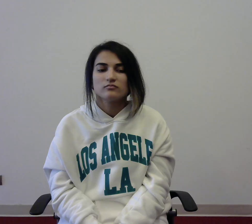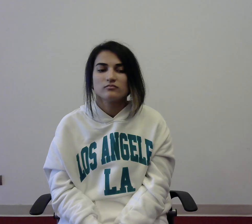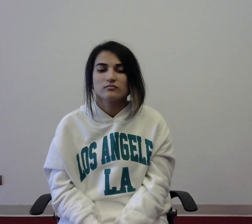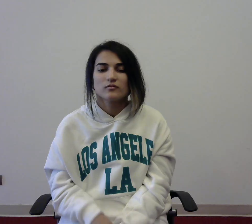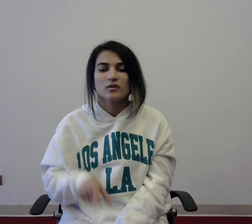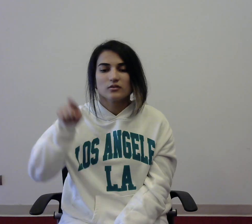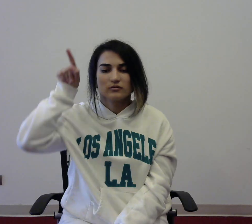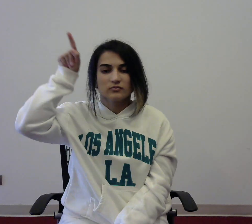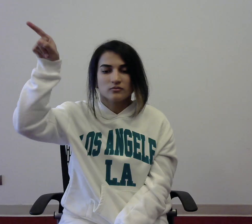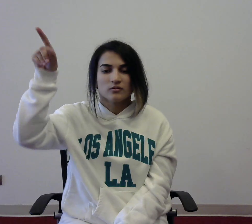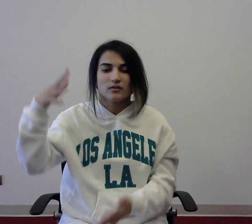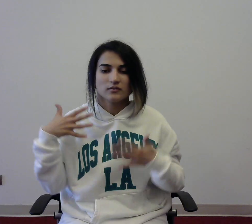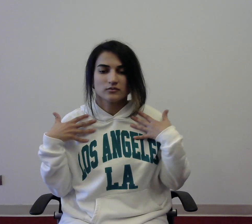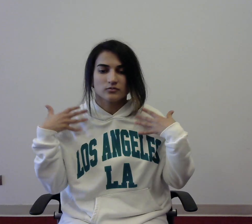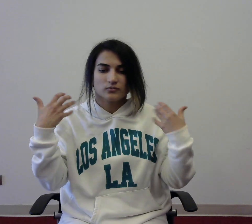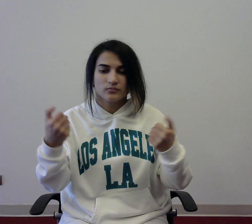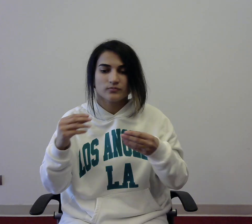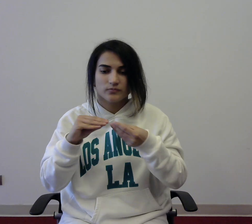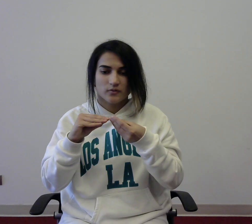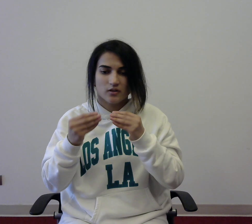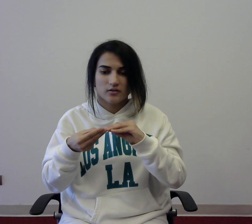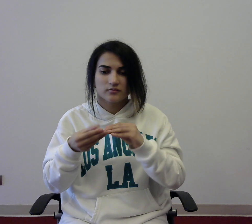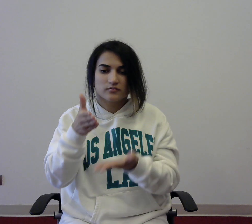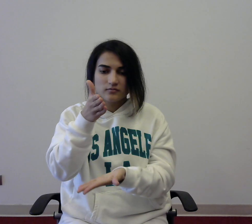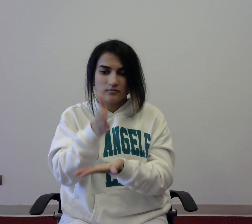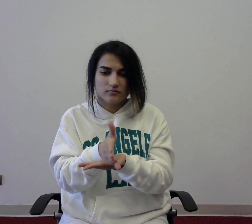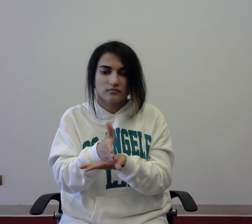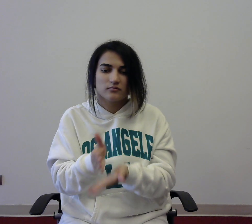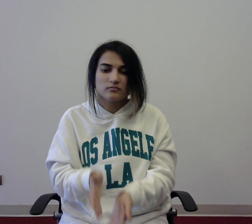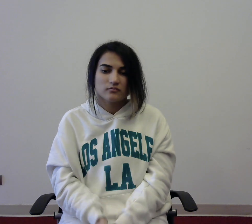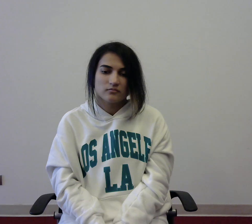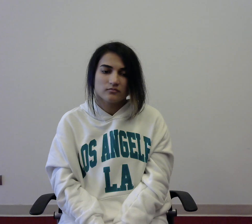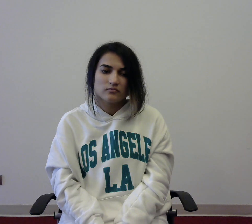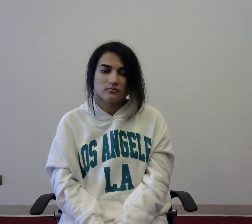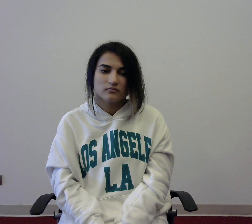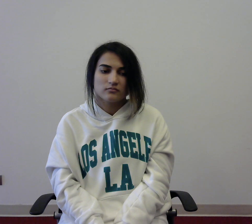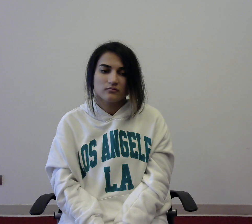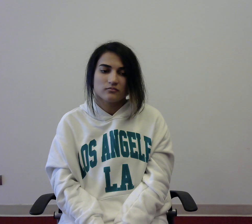Onun sağlamlıq problemi var